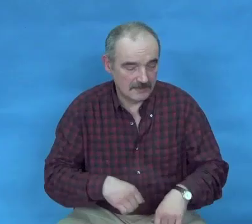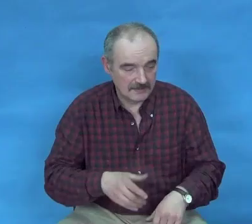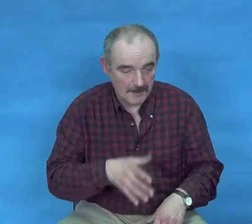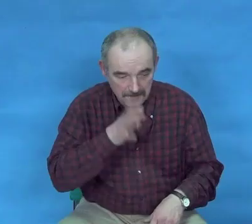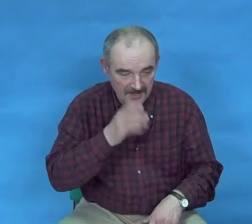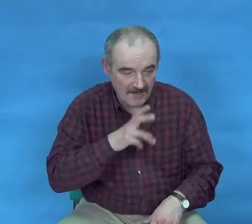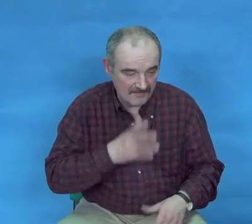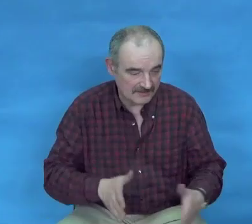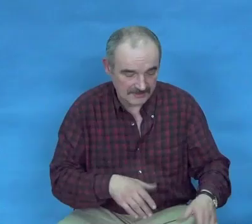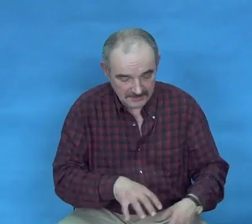Pije wodę z rzeki.